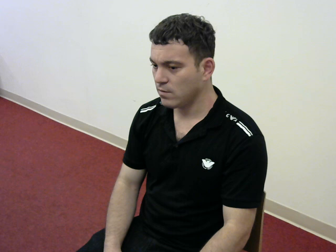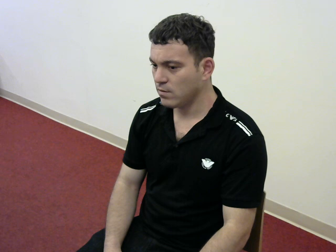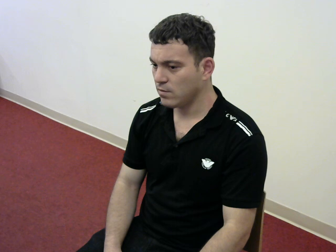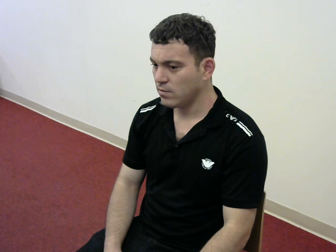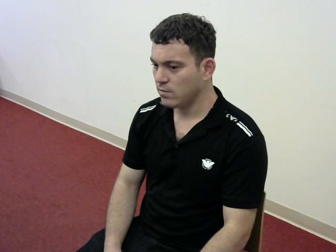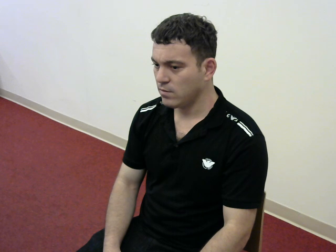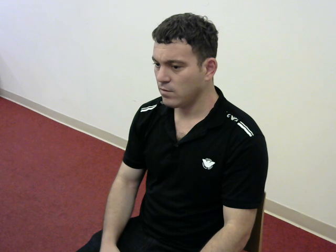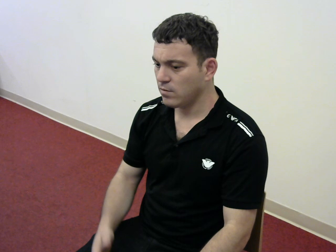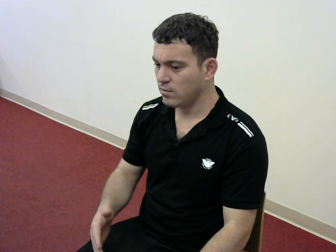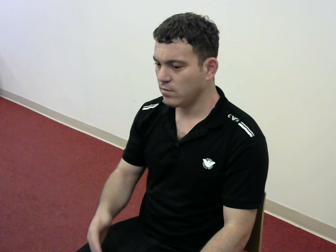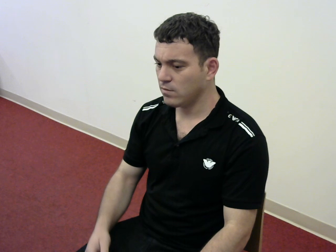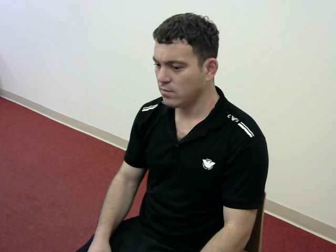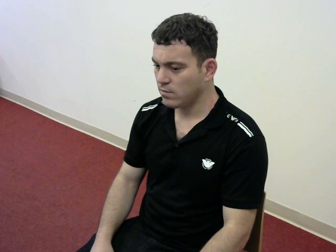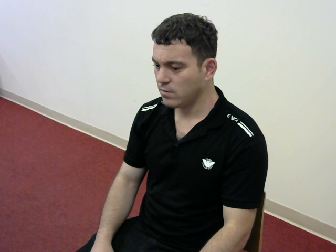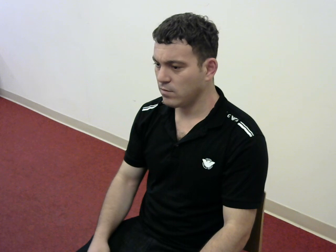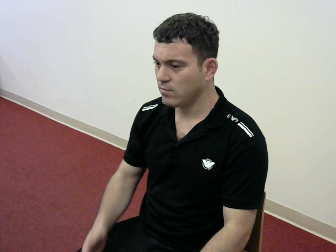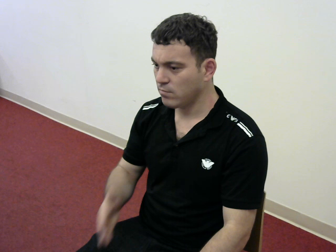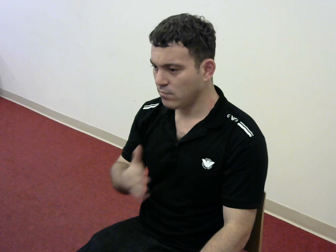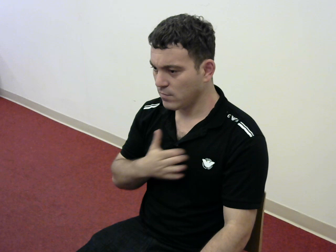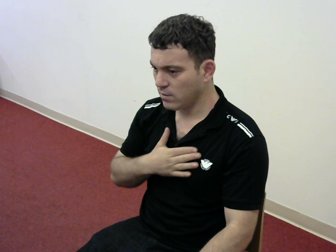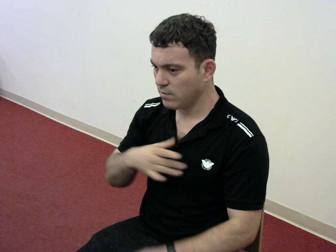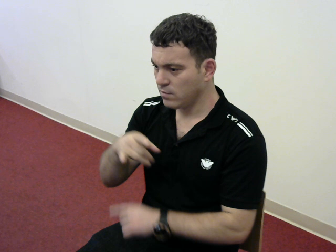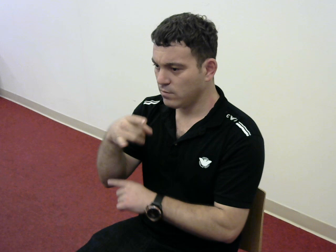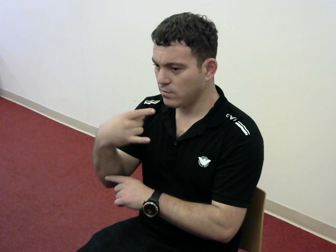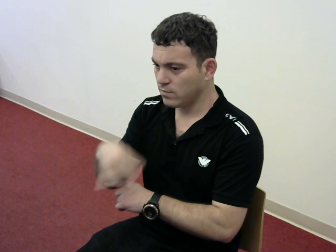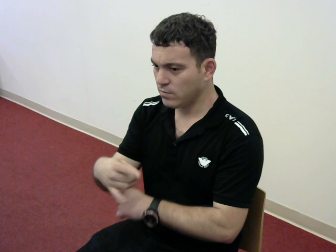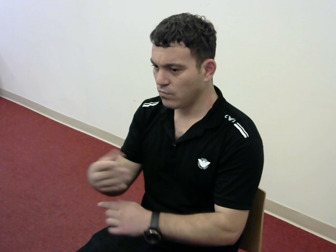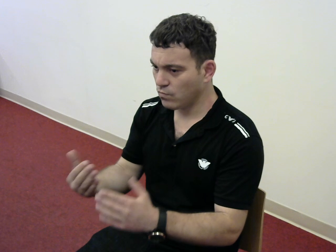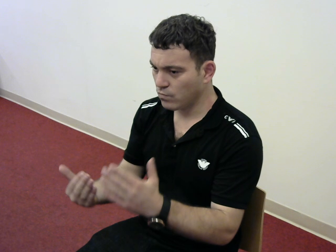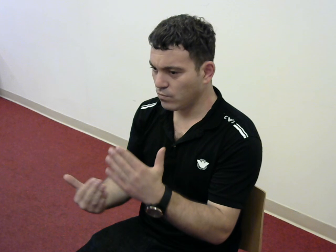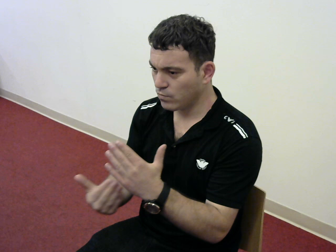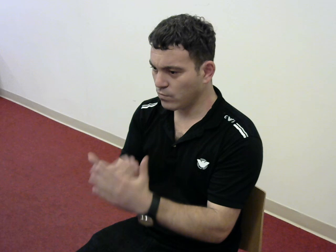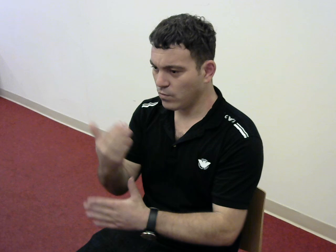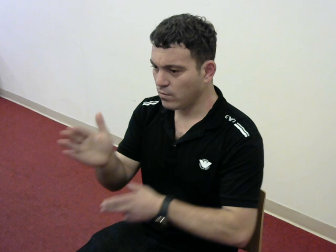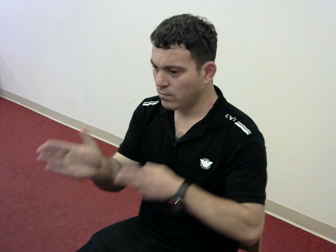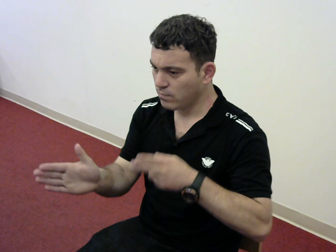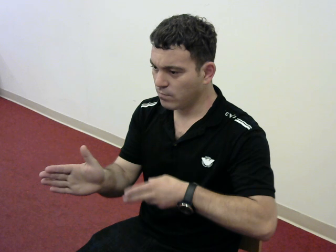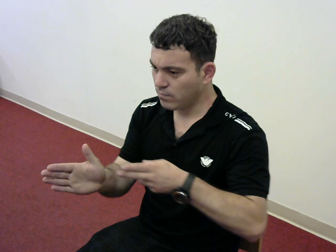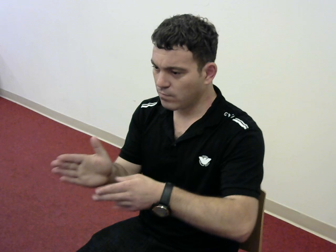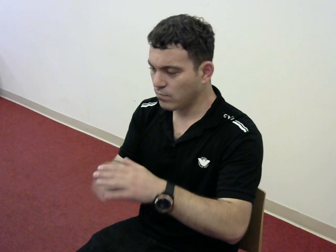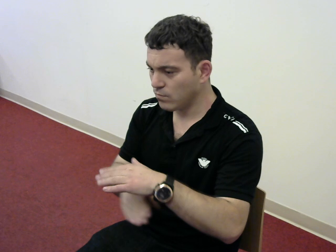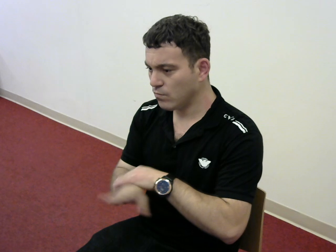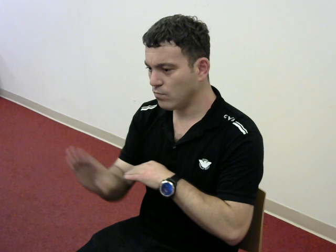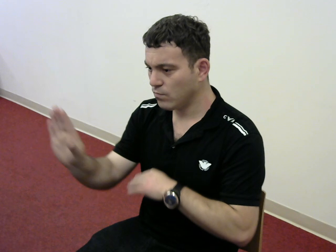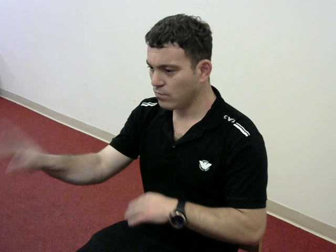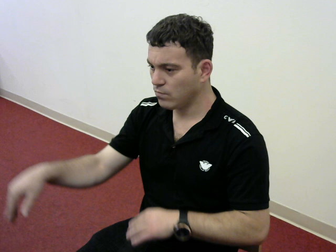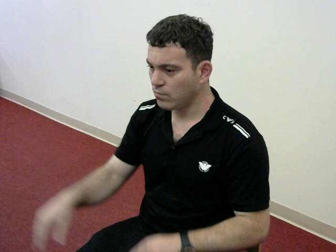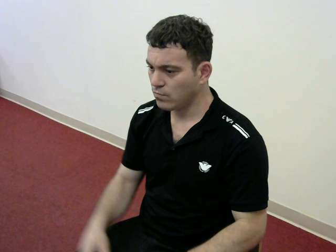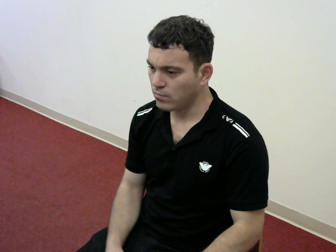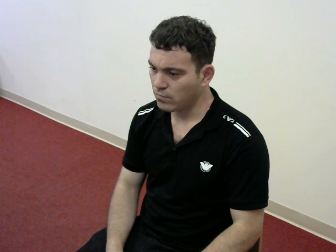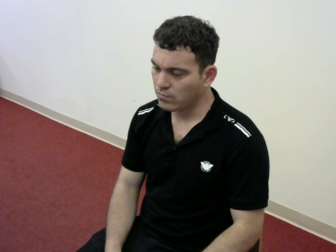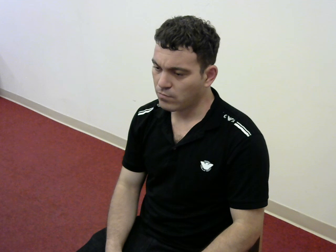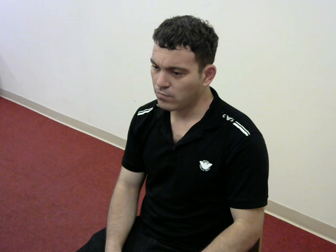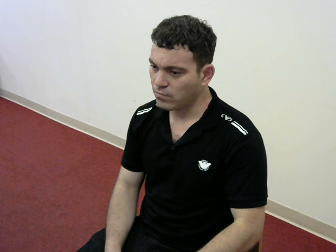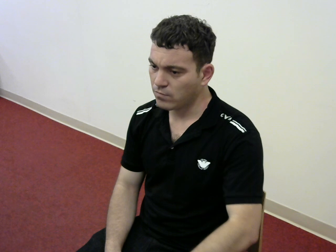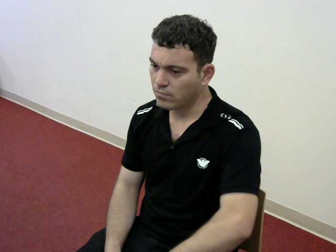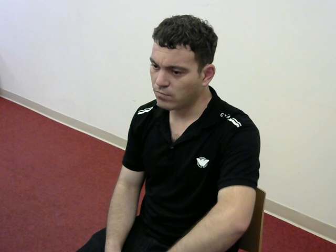Mən Gəncəyə yeni qatarla gedirəm